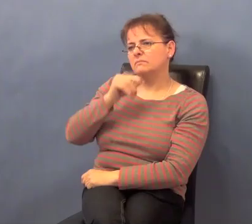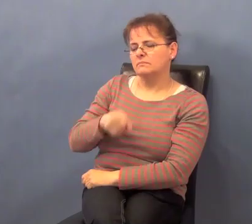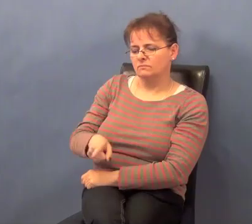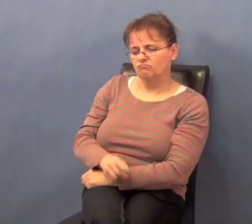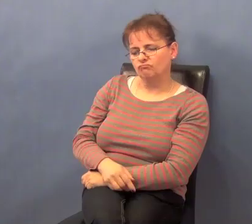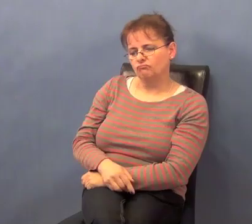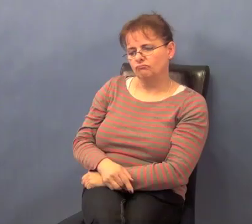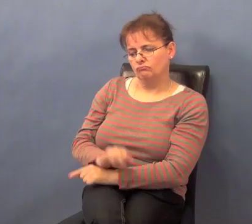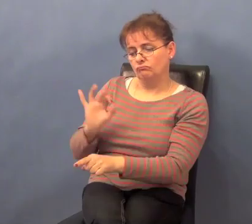Nie udaje się.